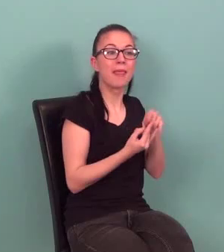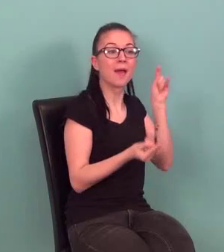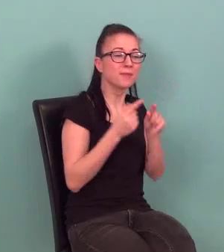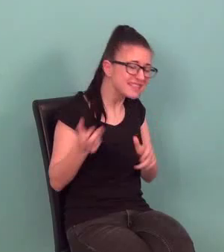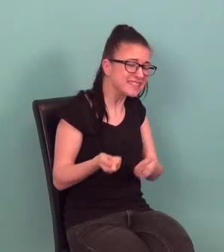Mężczyzna ciągnie ją z wysiłkiem.